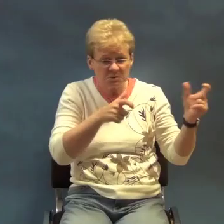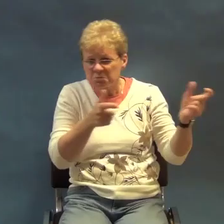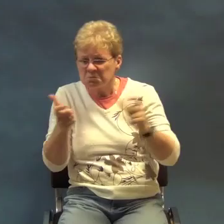O co chodzi?